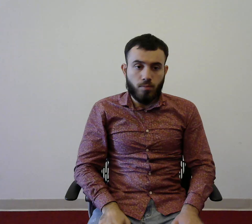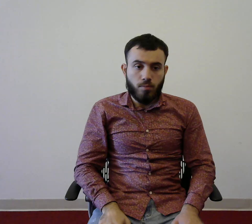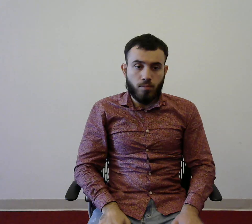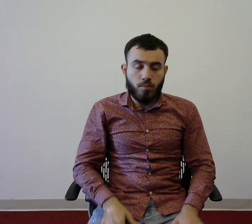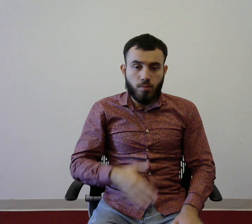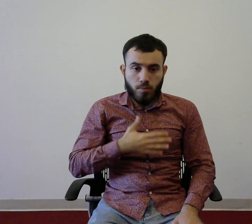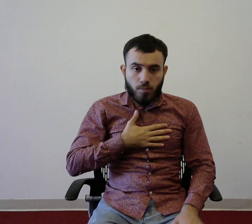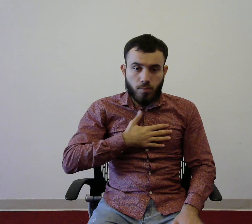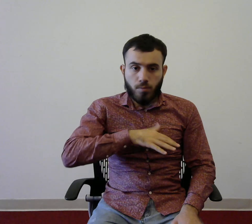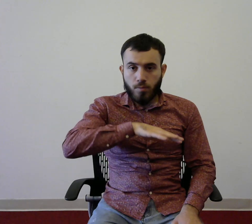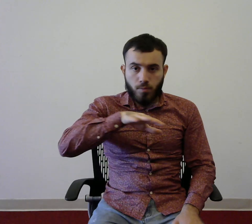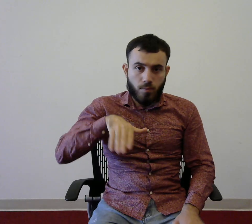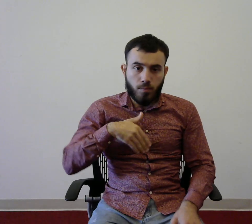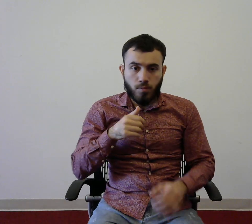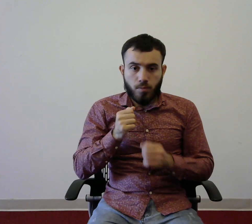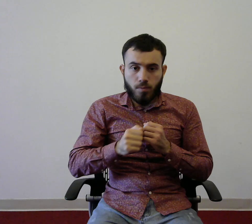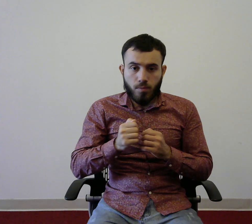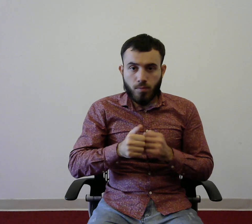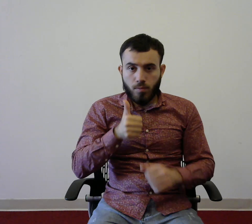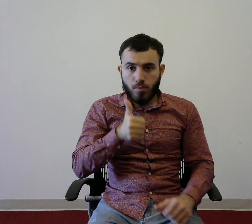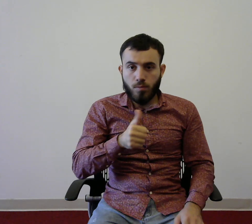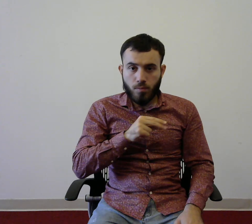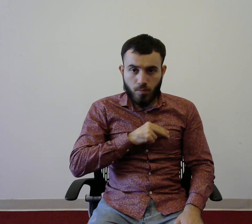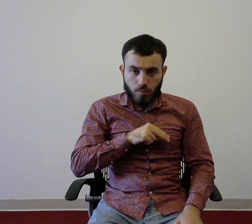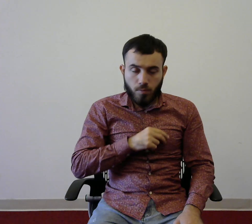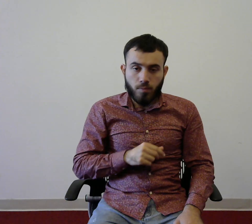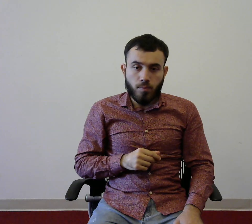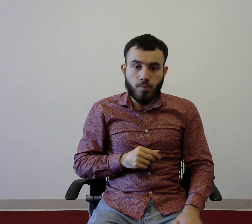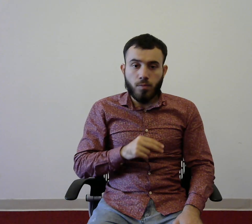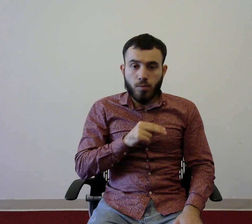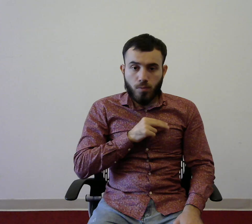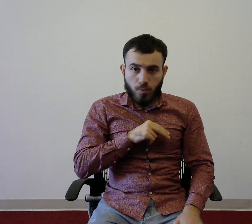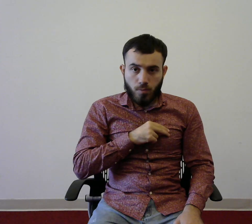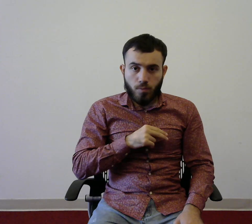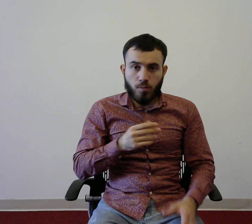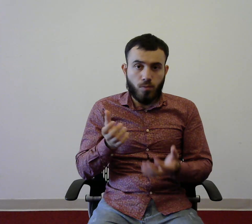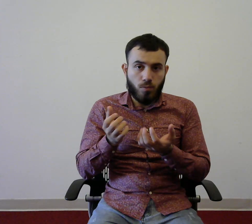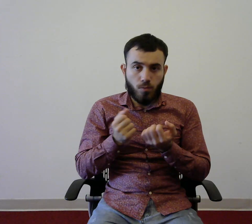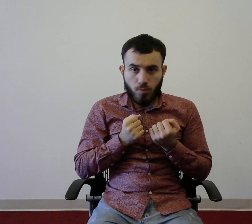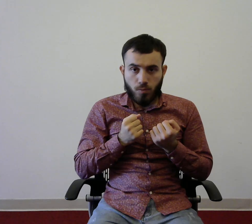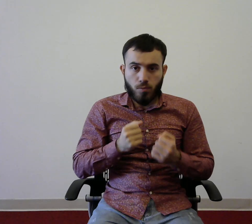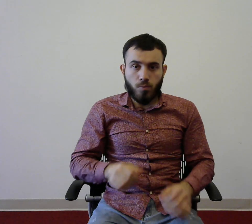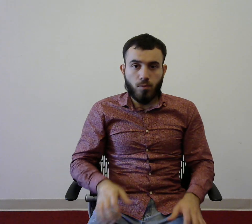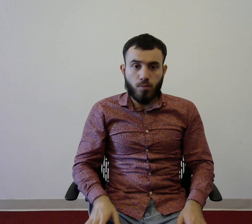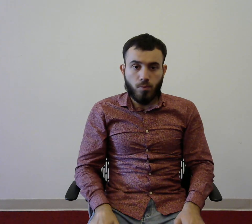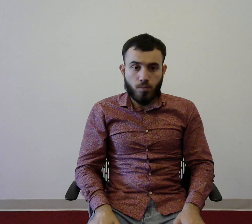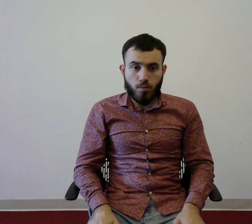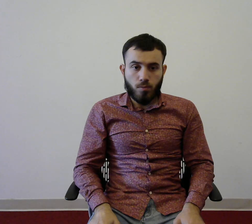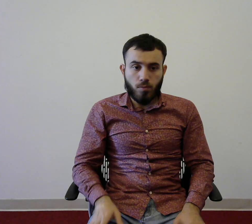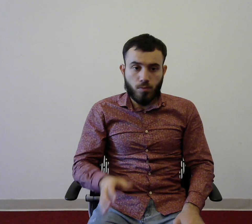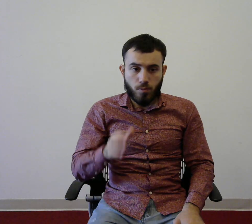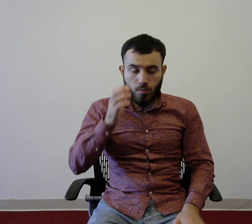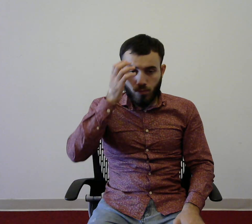Biz həmişə yaxşı işçiləri işə götürürük